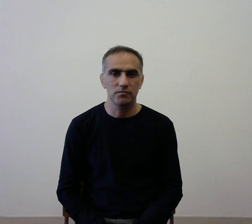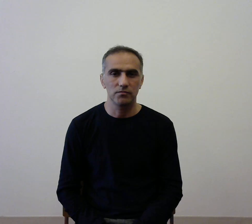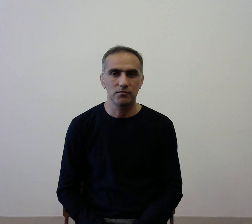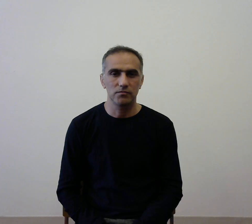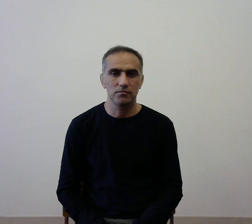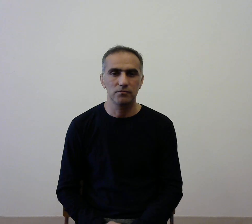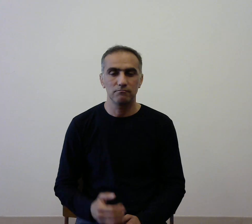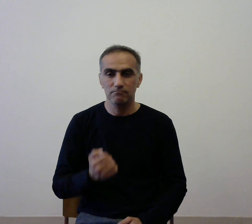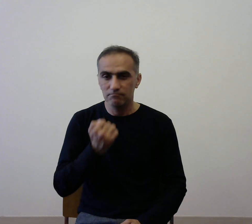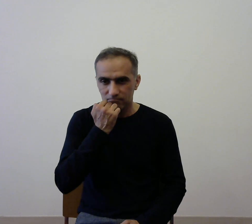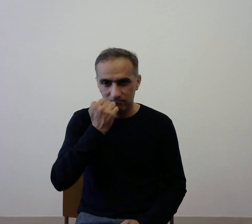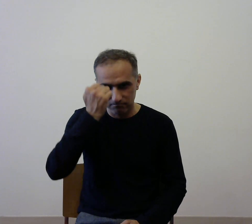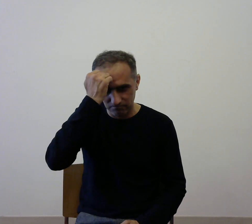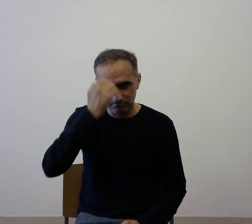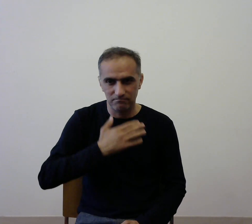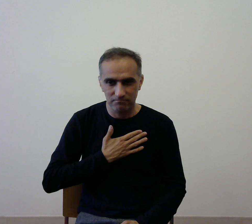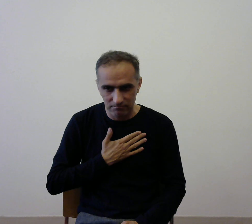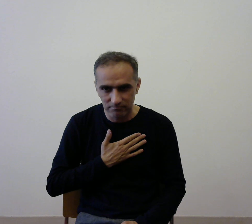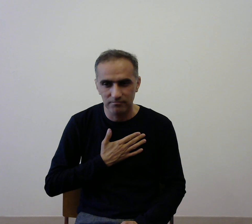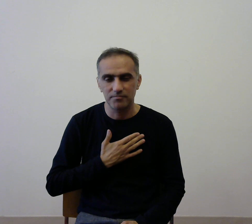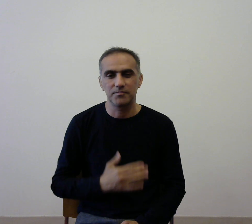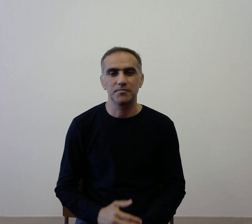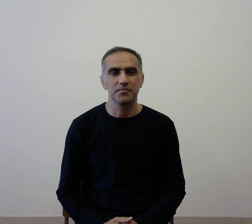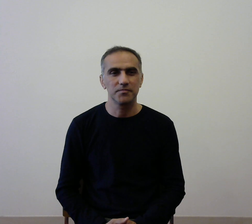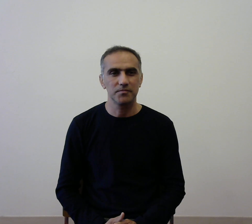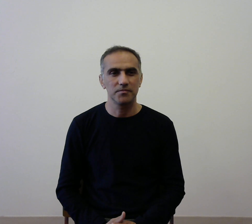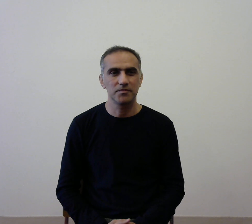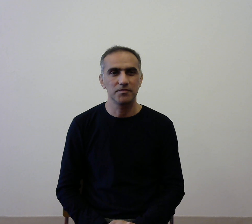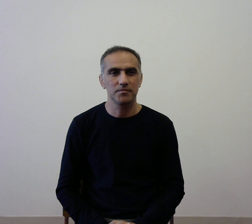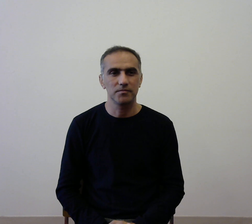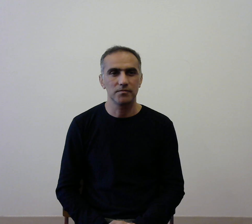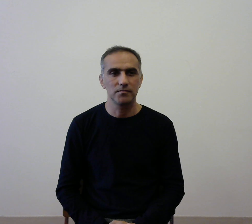Təşəkkür edirəm